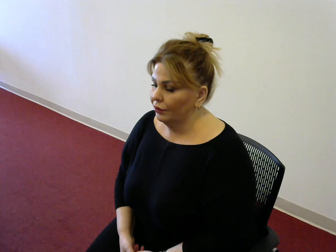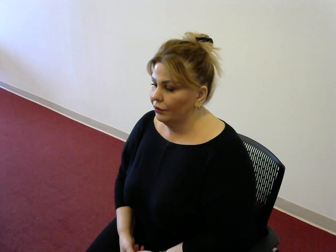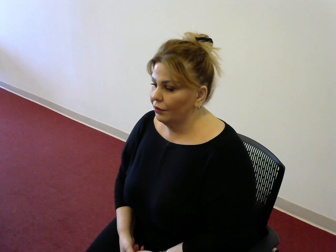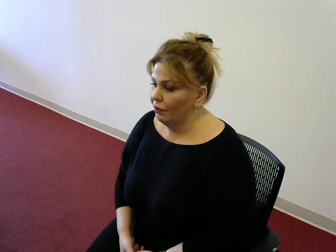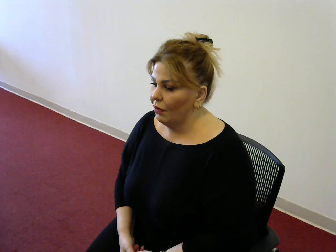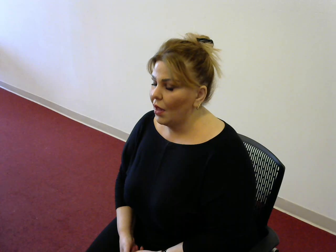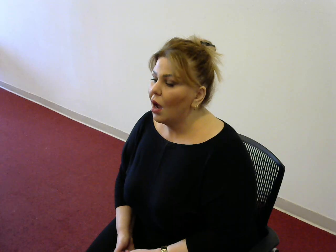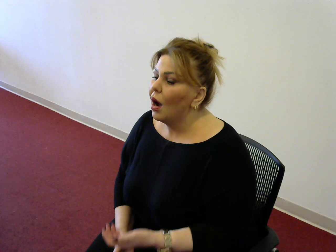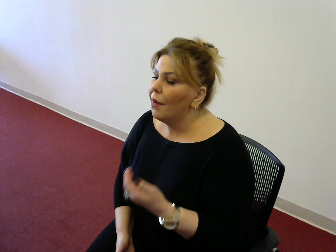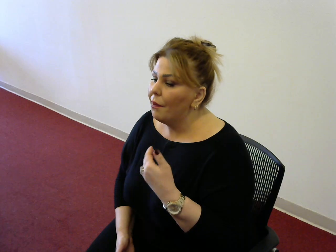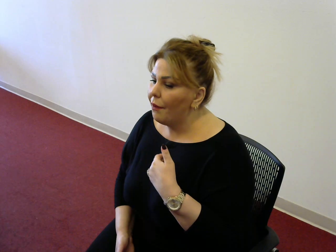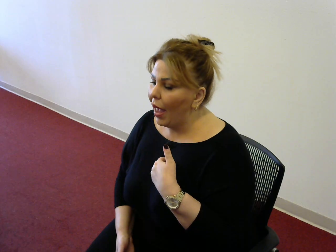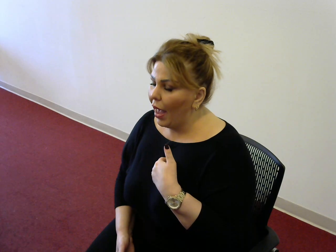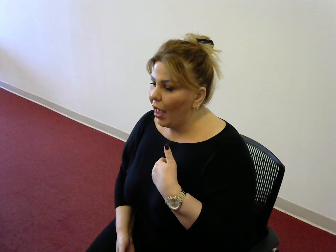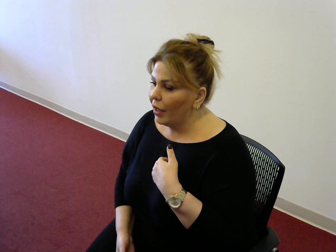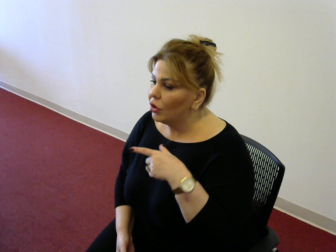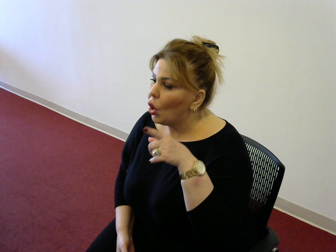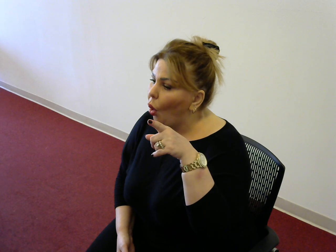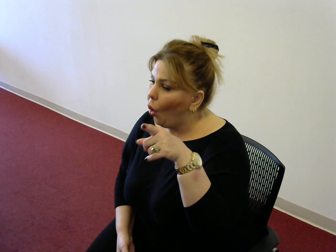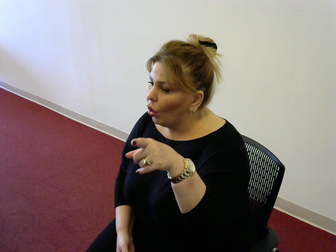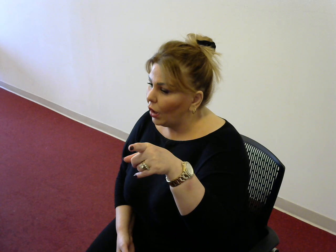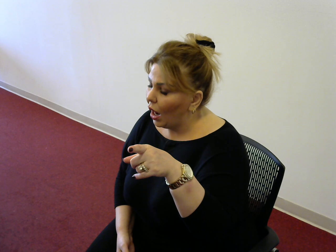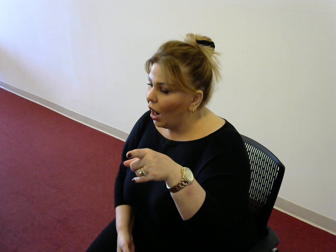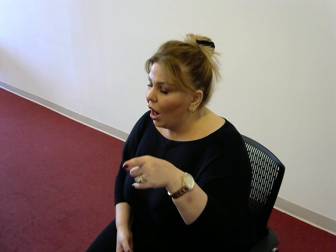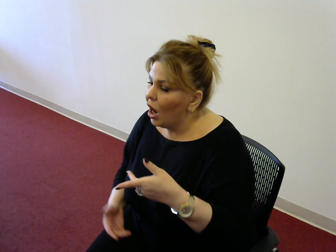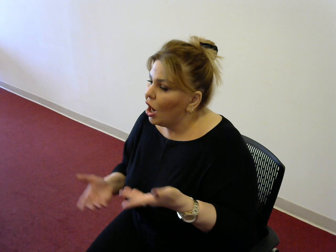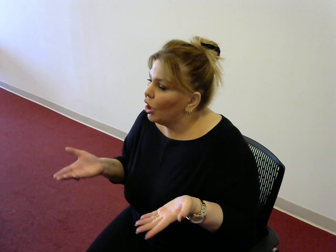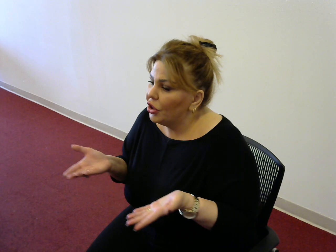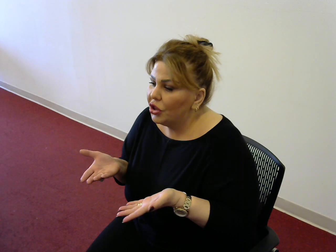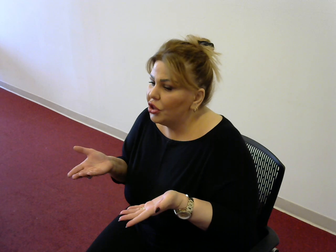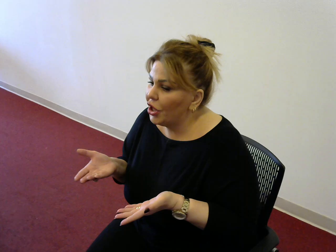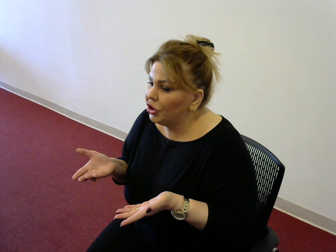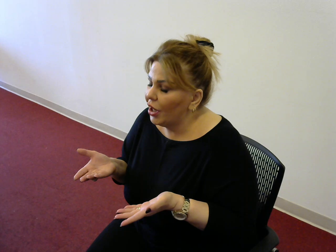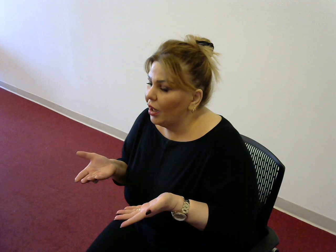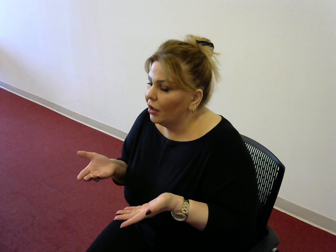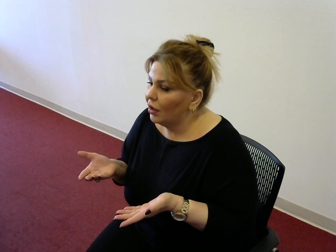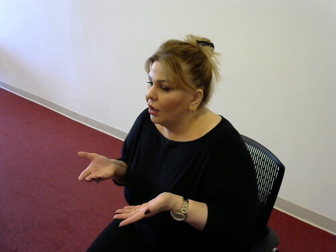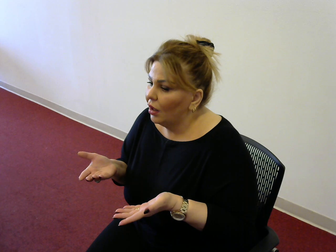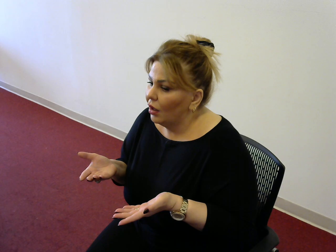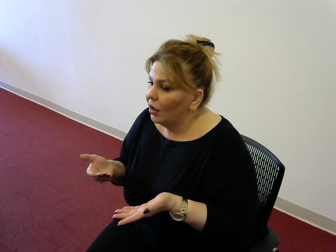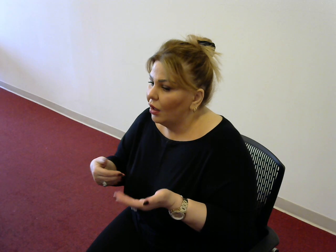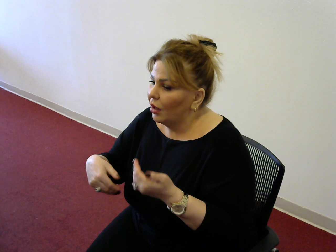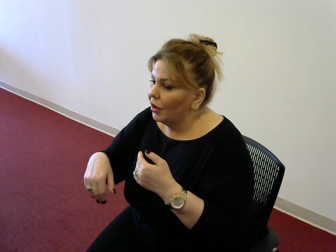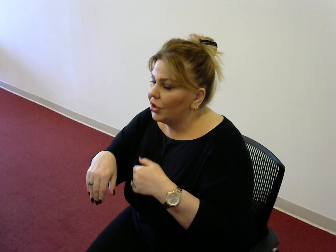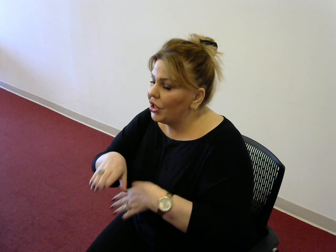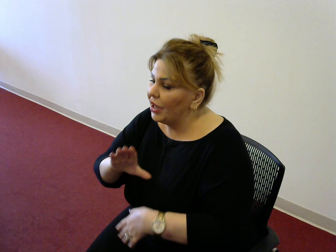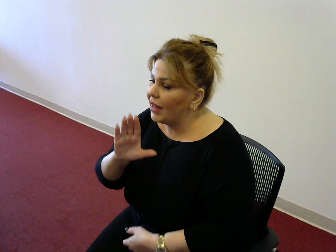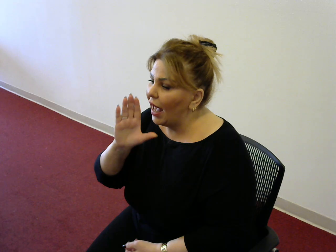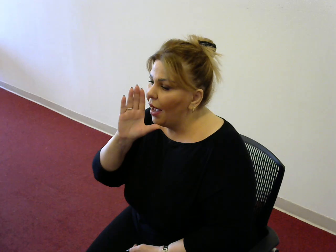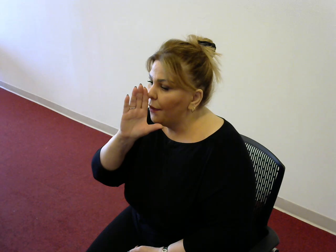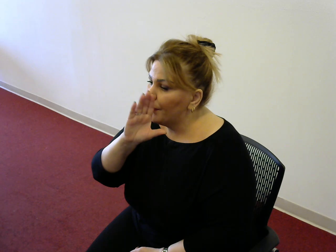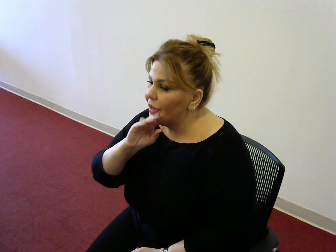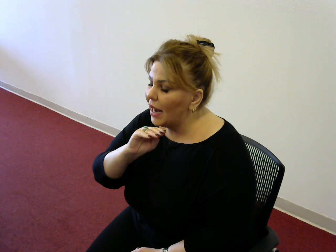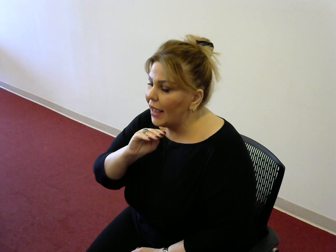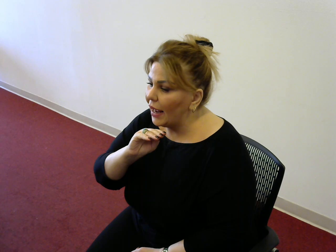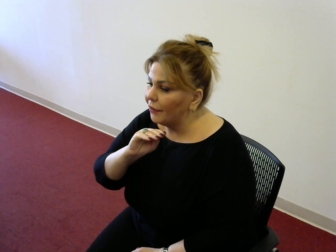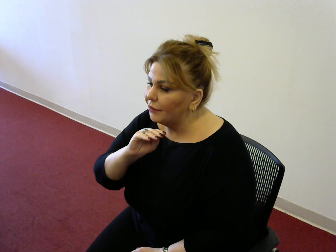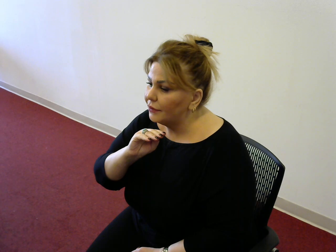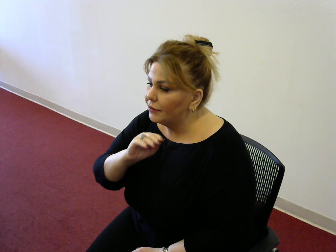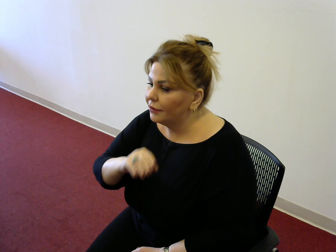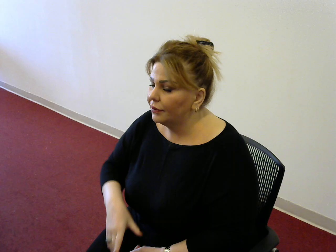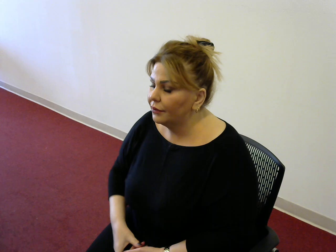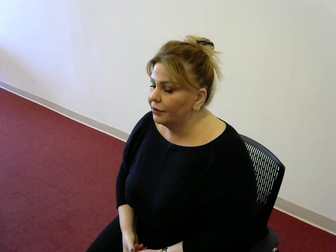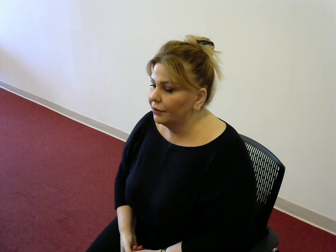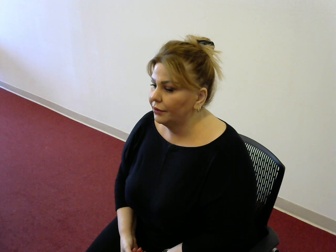Mən ora necə gedə bilərəm?